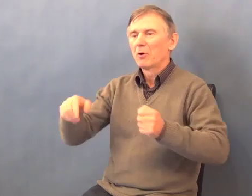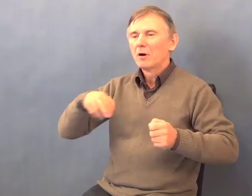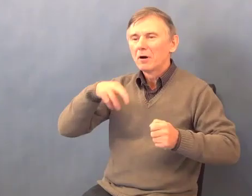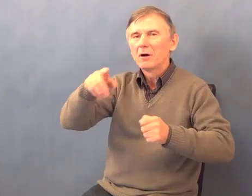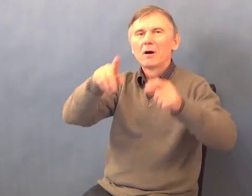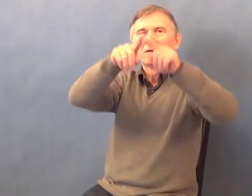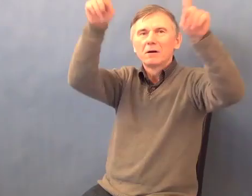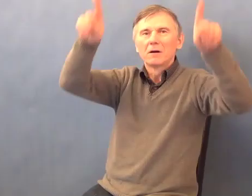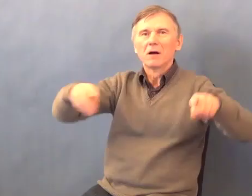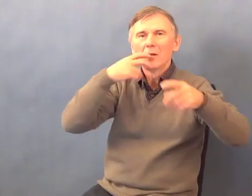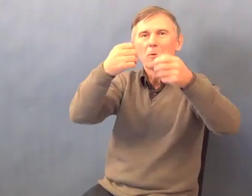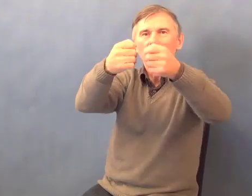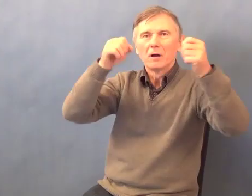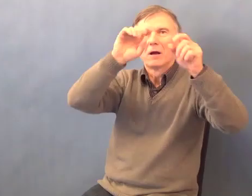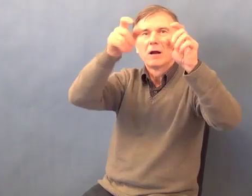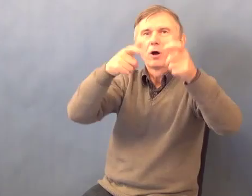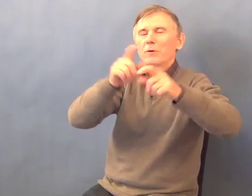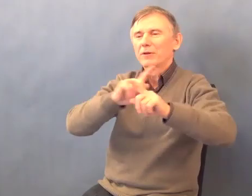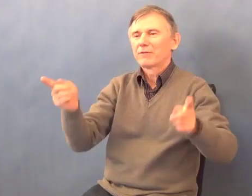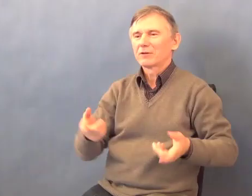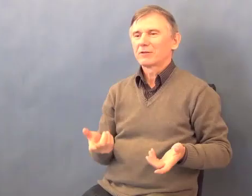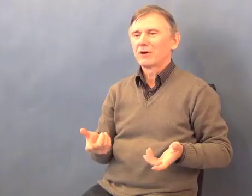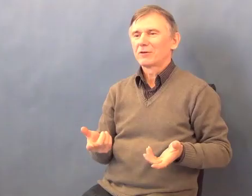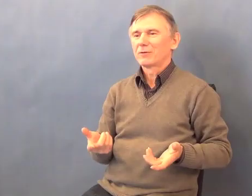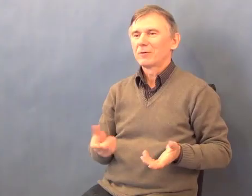Albo chodzi o to, że nie wolno majstrować przy skrzynce z prądem.